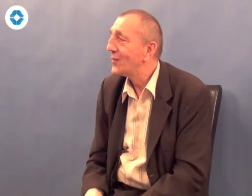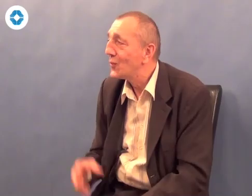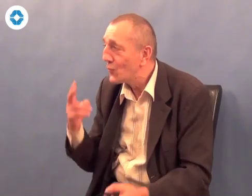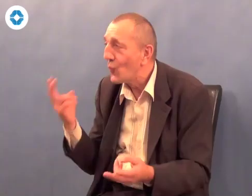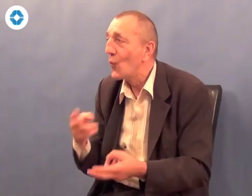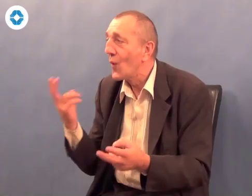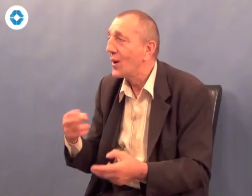Szuka.